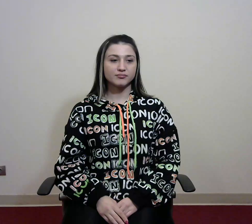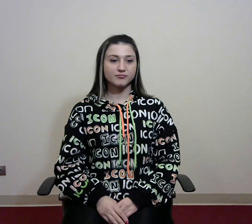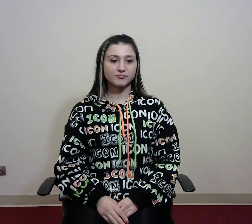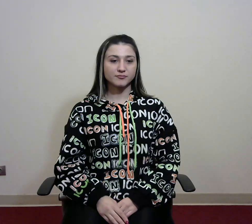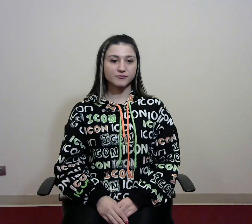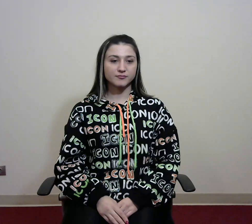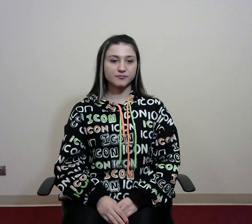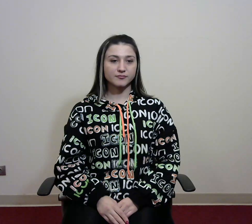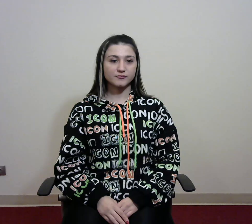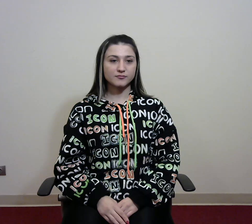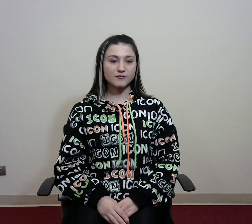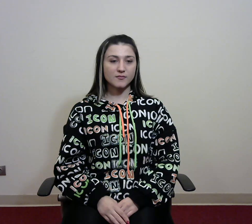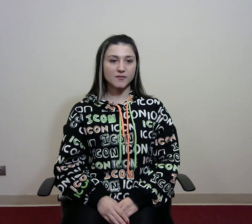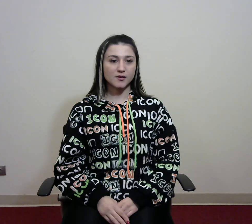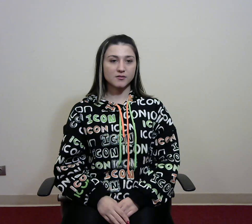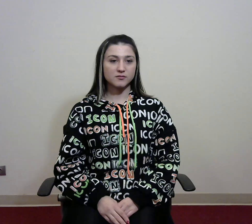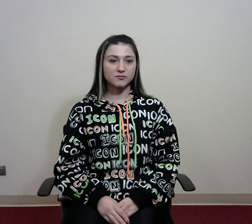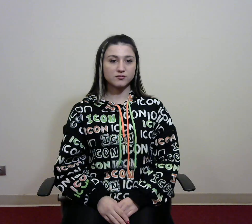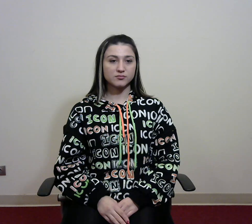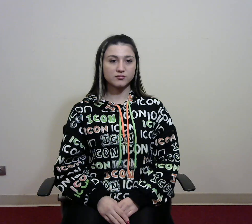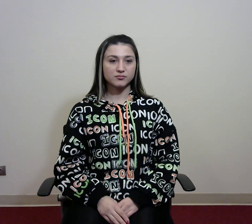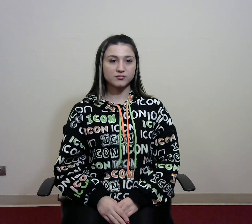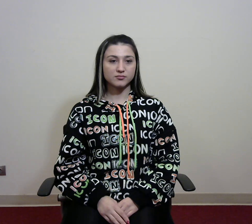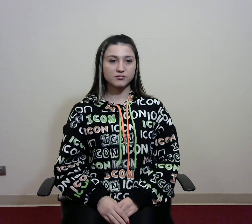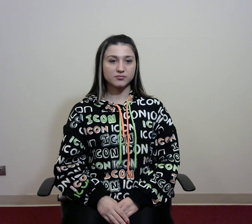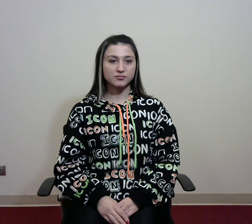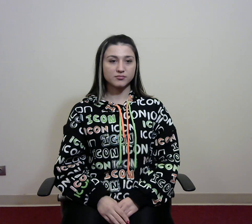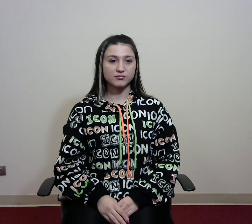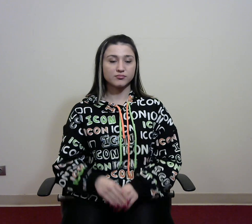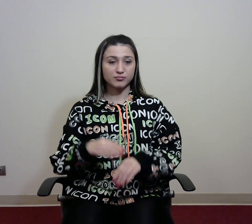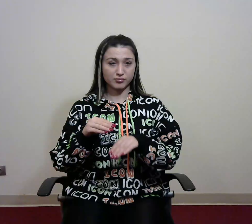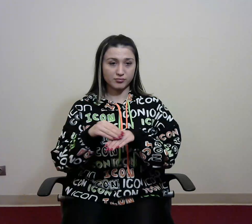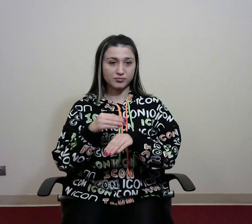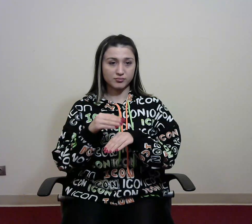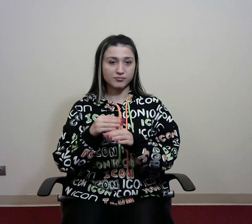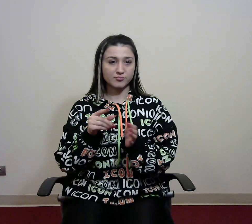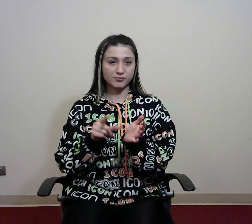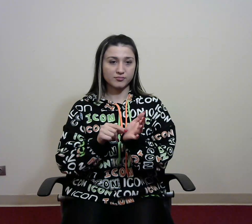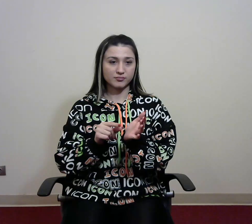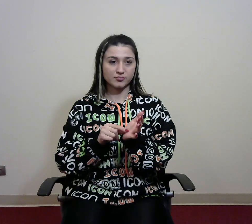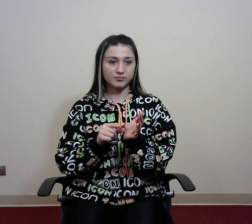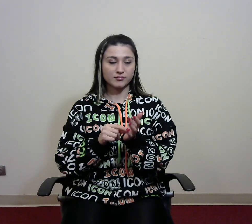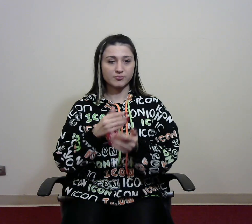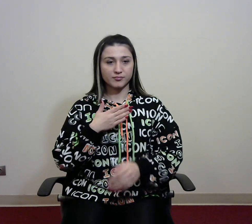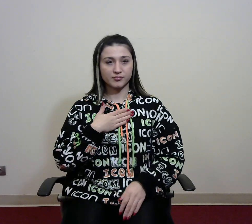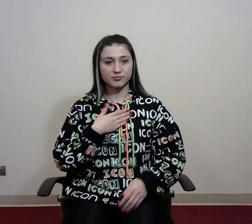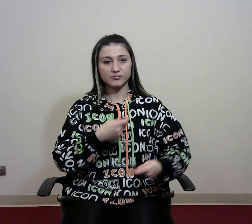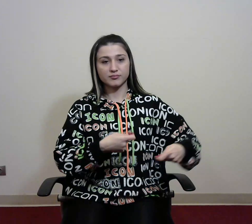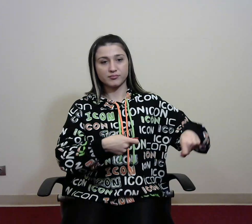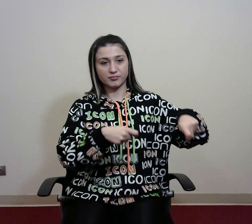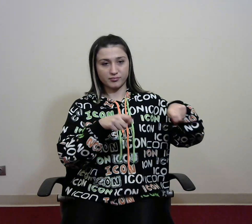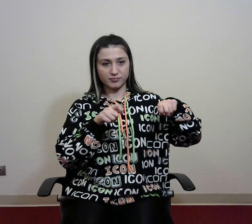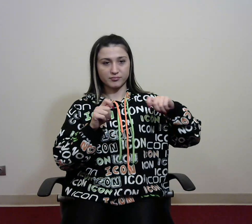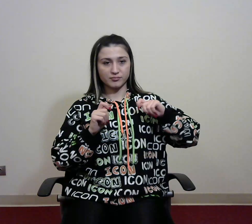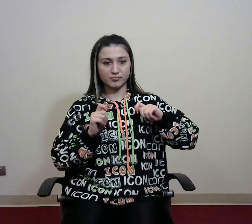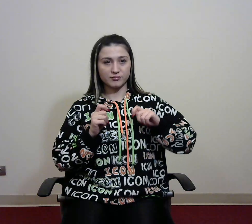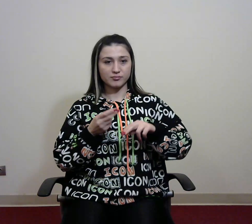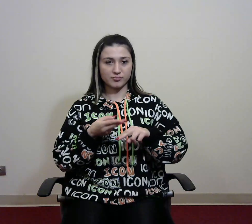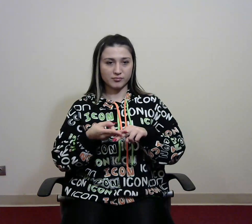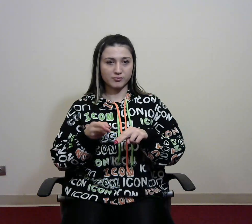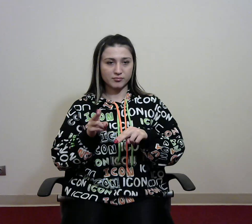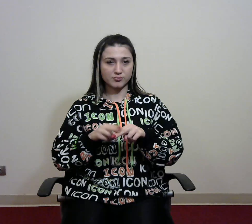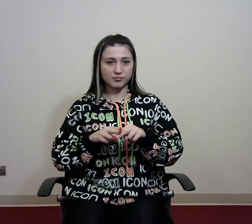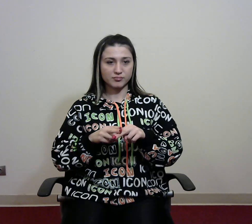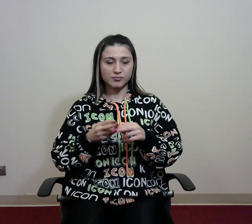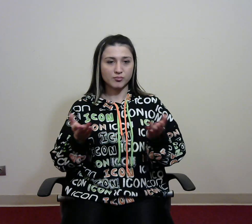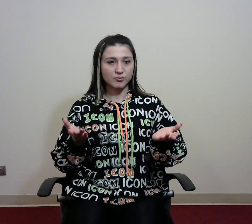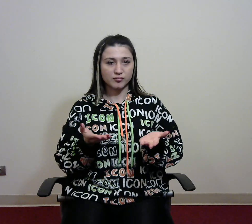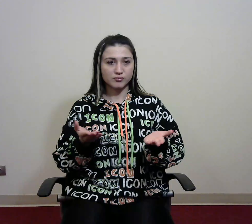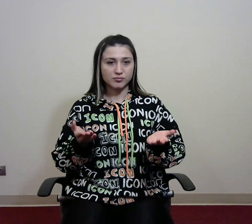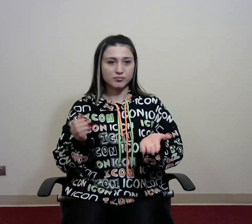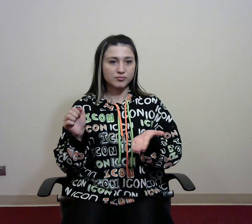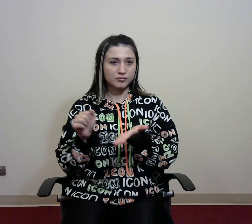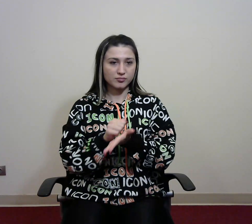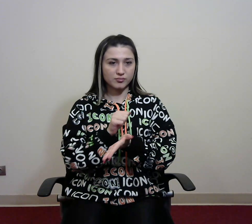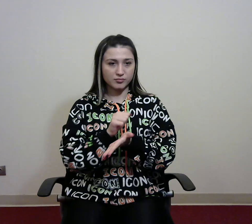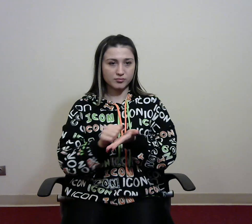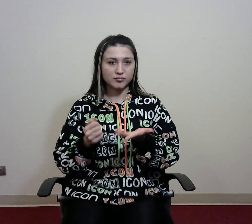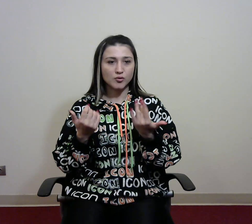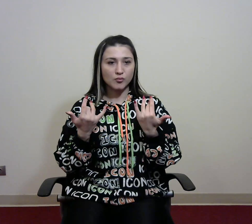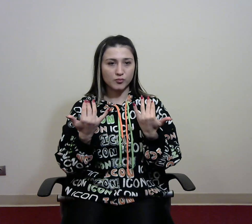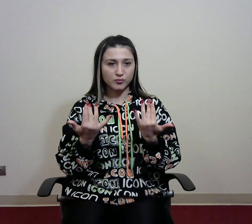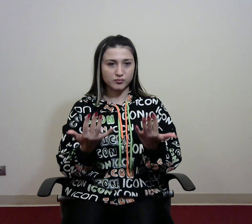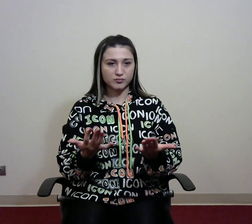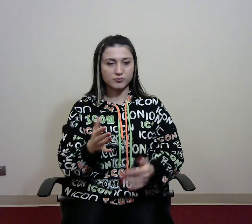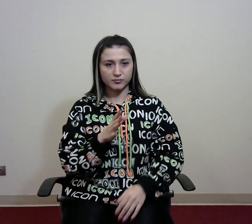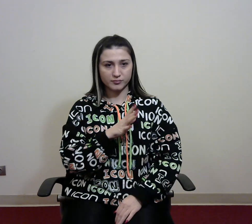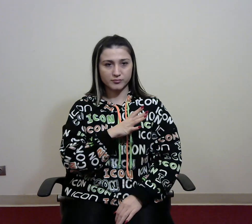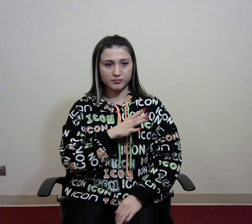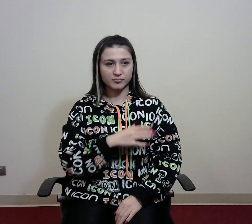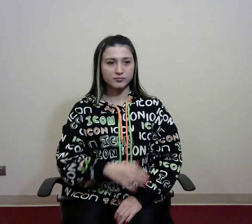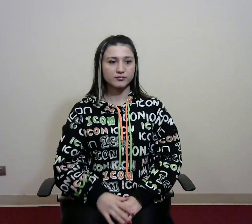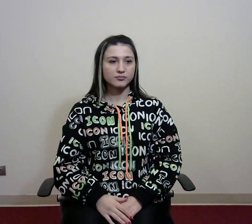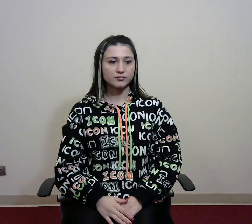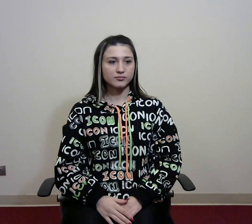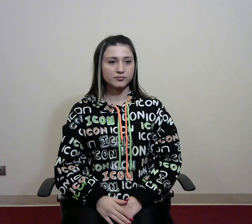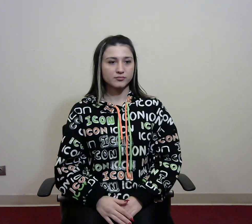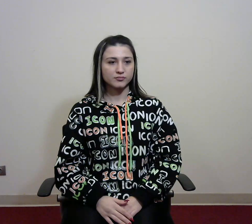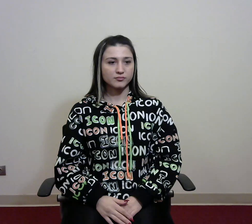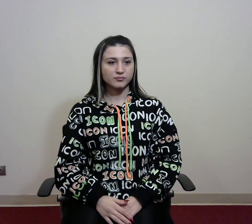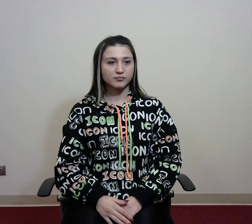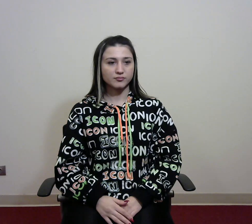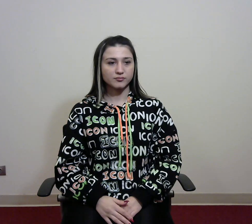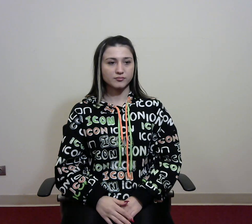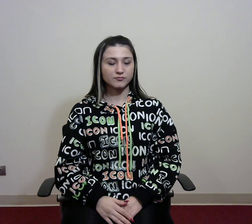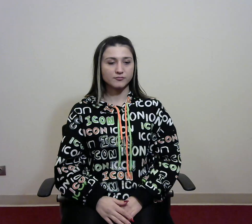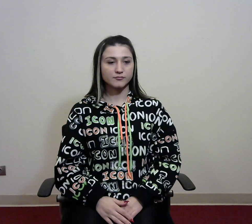Yoldaşımın pensiyasını mənə köçürmək üçün hansı sənədlər tələb olunur?